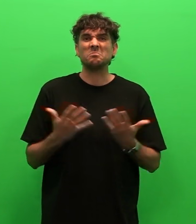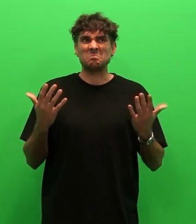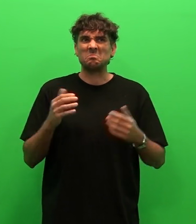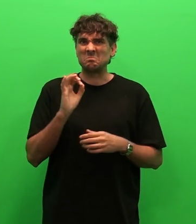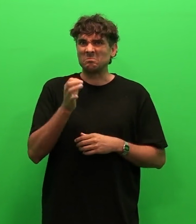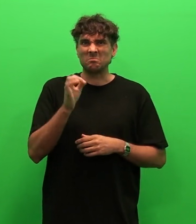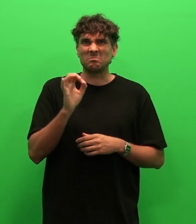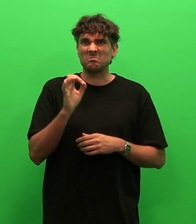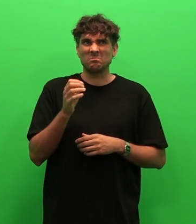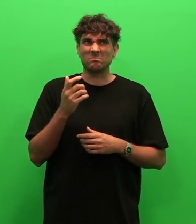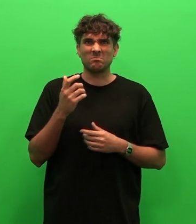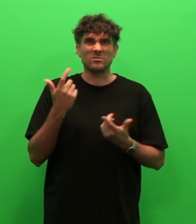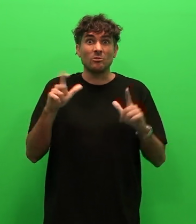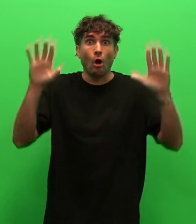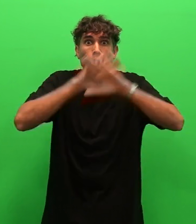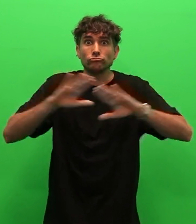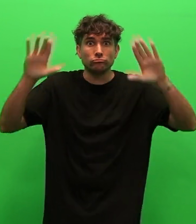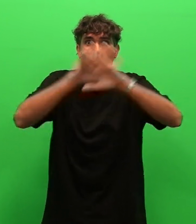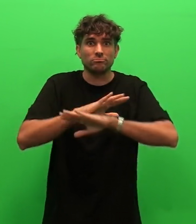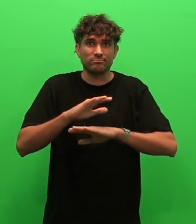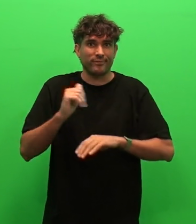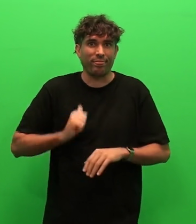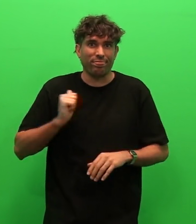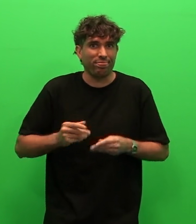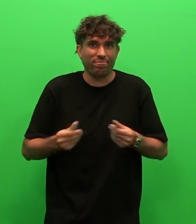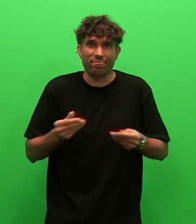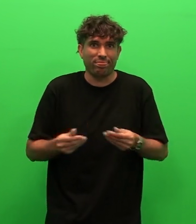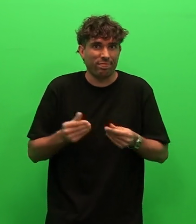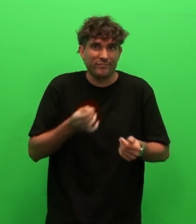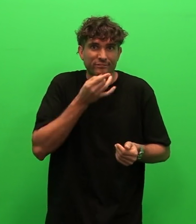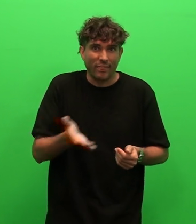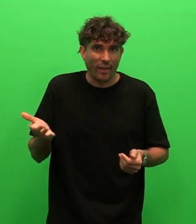És estrany, sí, perquè a les nits tinc molta diarrea i és tova.